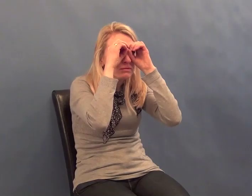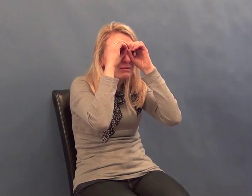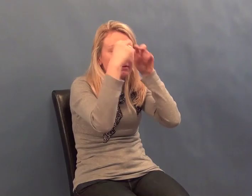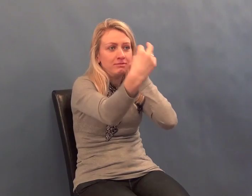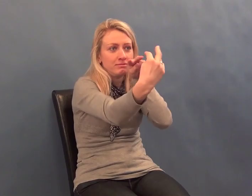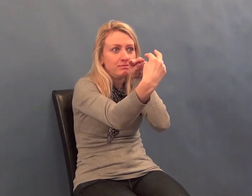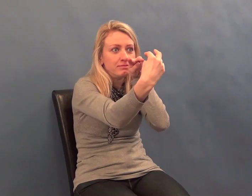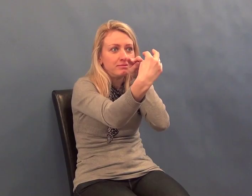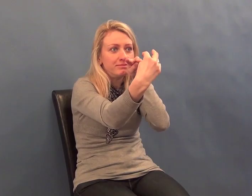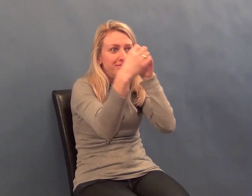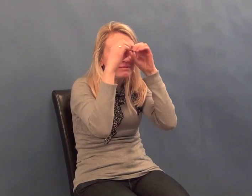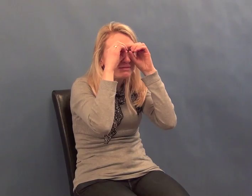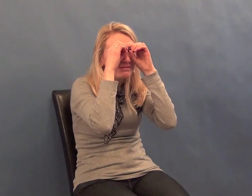Obaj patrzą na siebie przez lornetki.